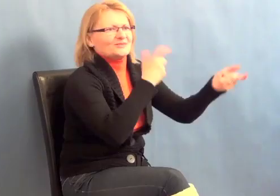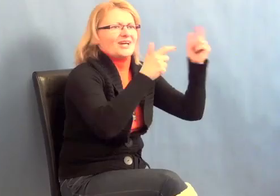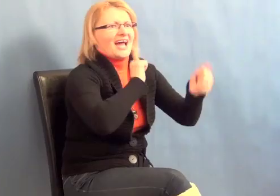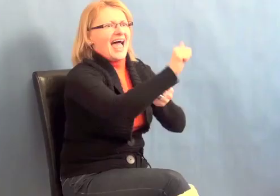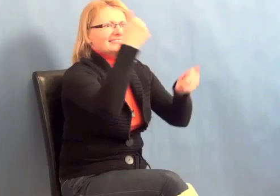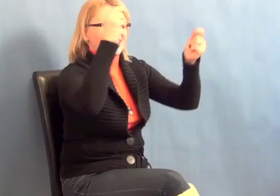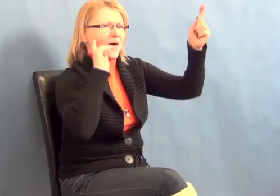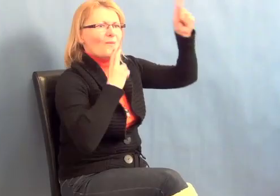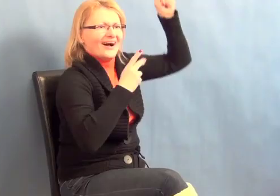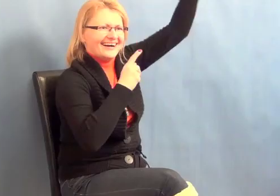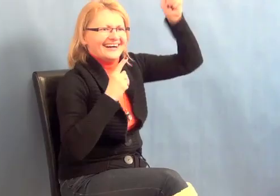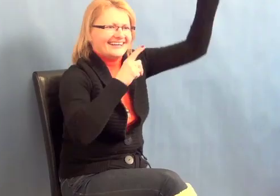A na górze jest ten Głuchy!